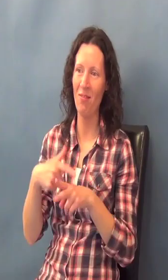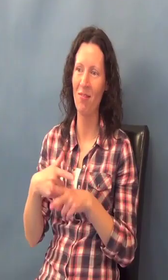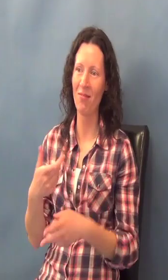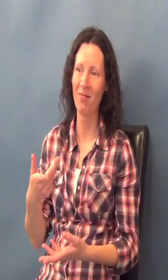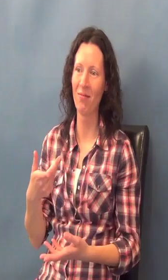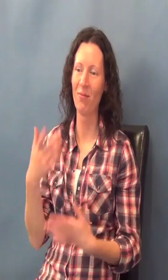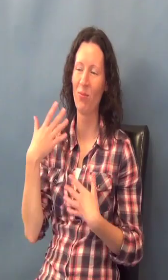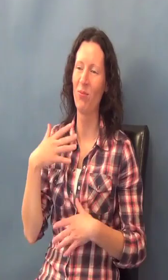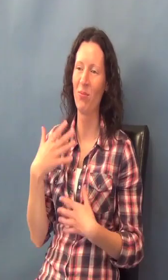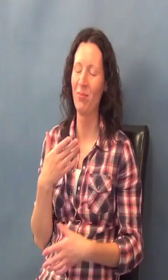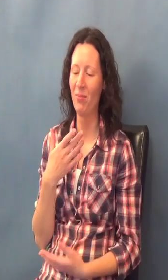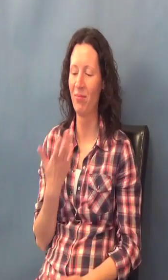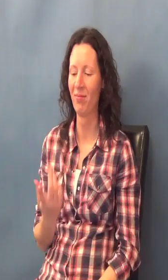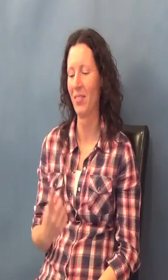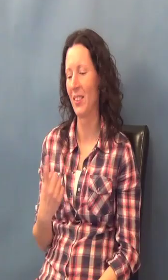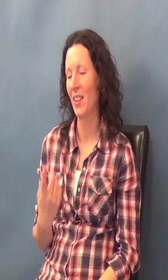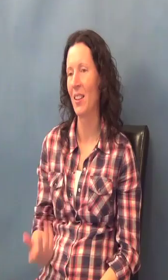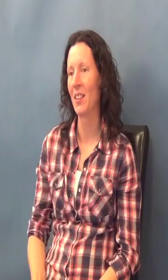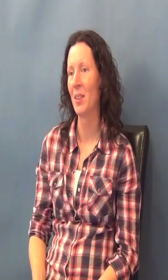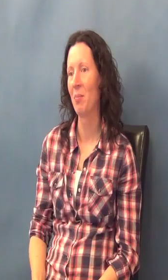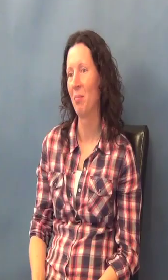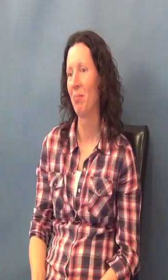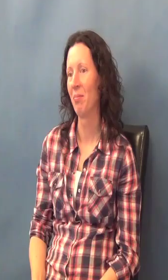Kąpiel koni? Zakaz?